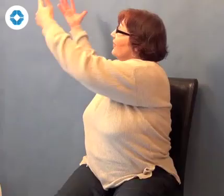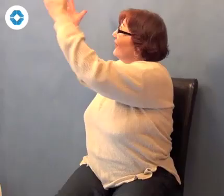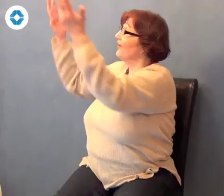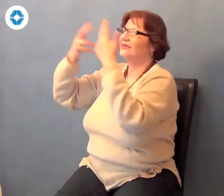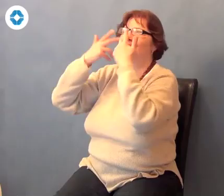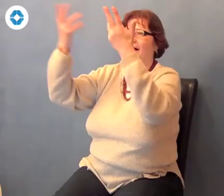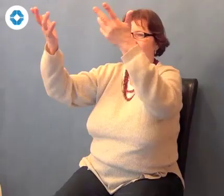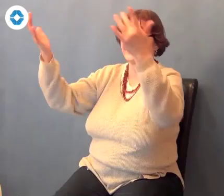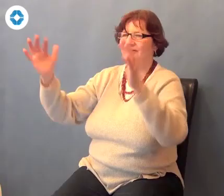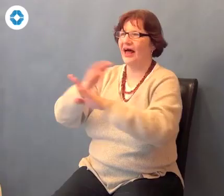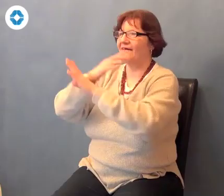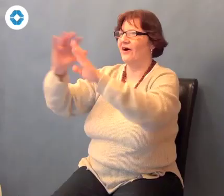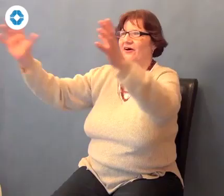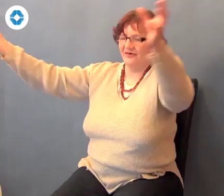Patrzą na wiele drzew.